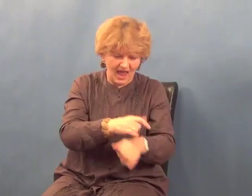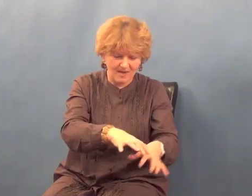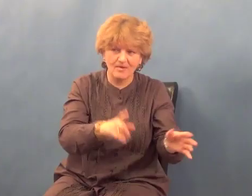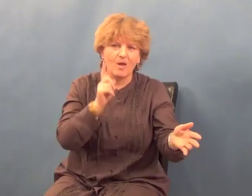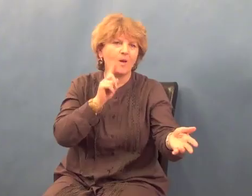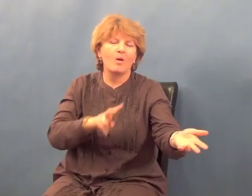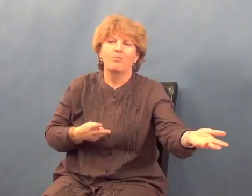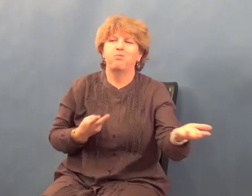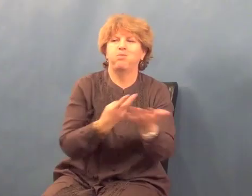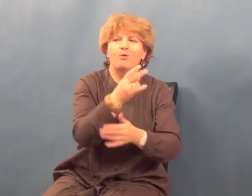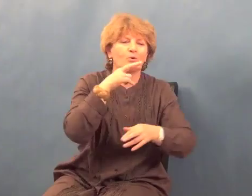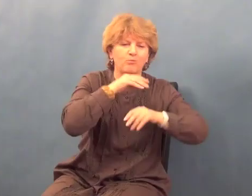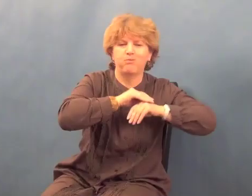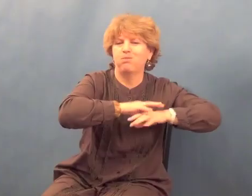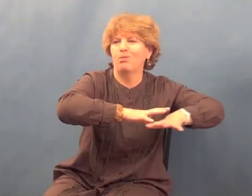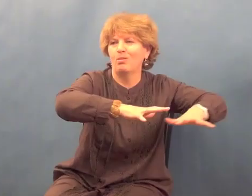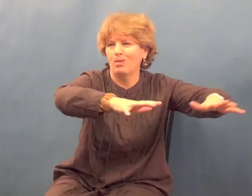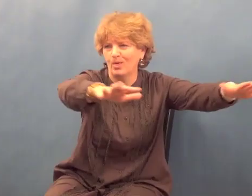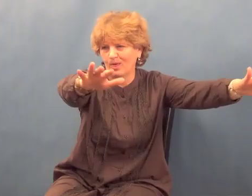Chłopiec upada, a gruszki się rozsypują.